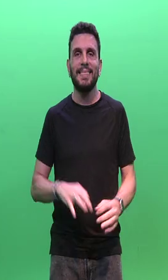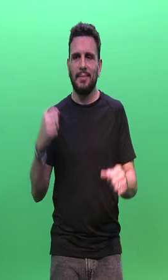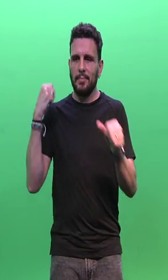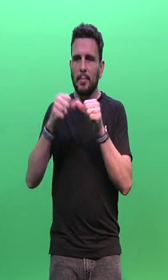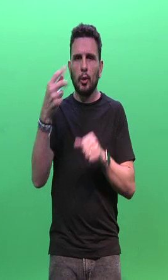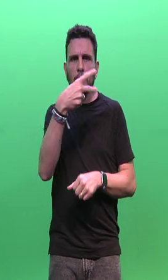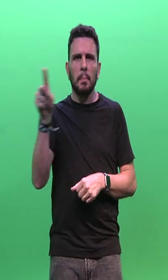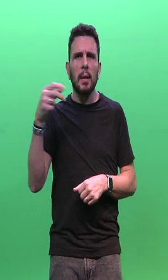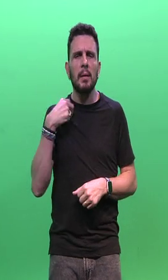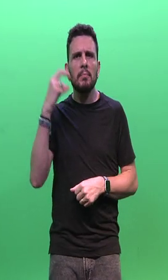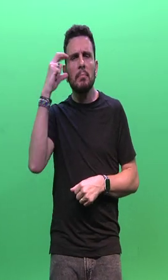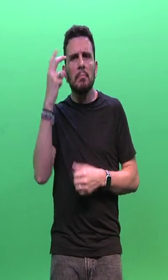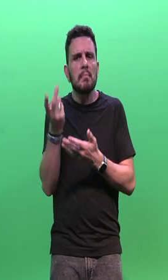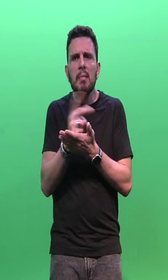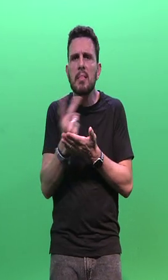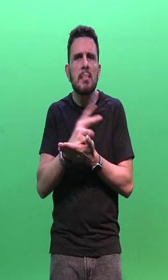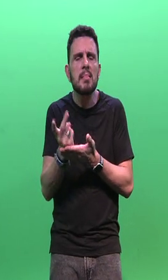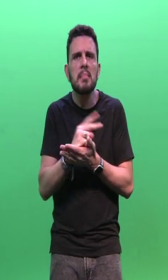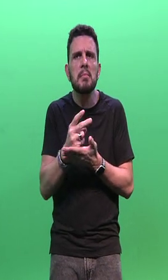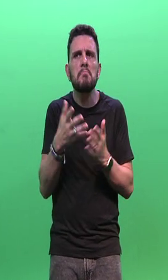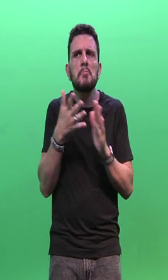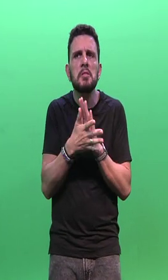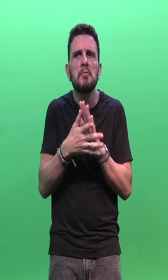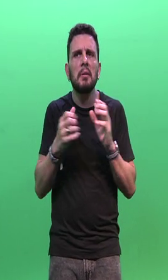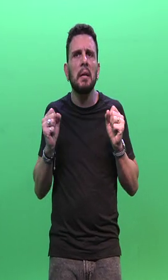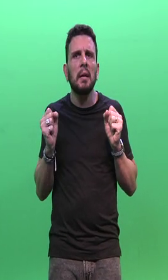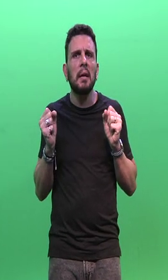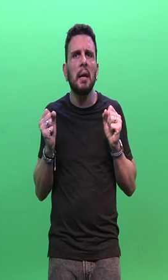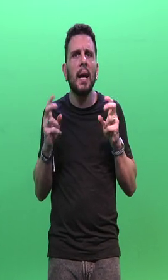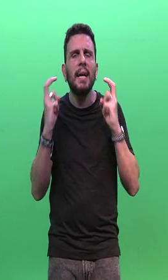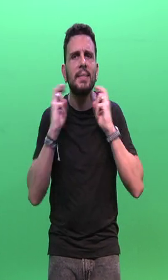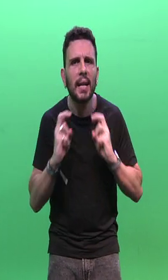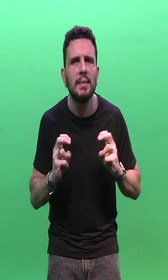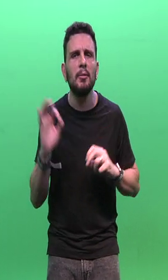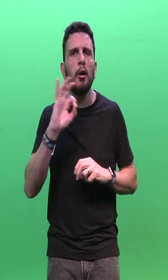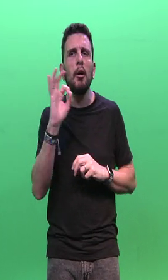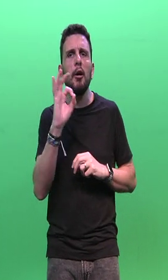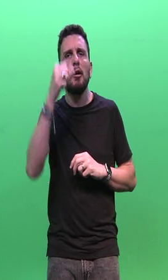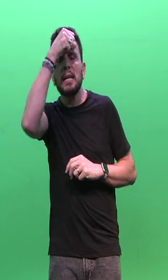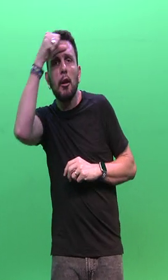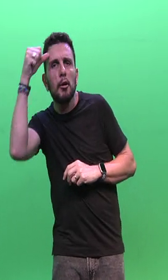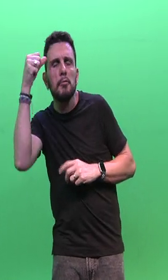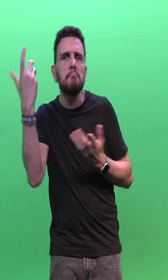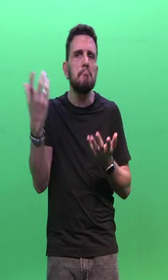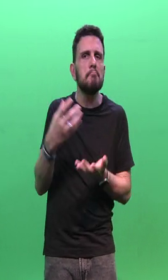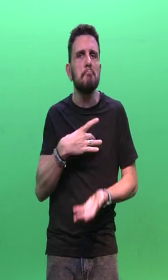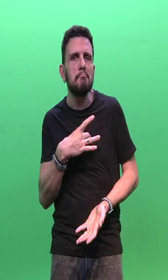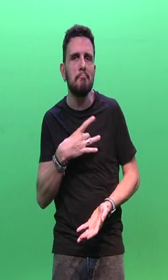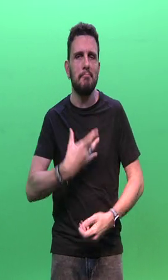Fa dues setmanes que no puc dormir. No sé si és per l'estrès o per la calor, no ho sé.